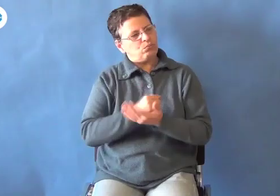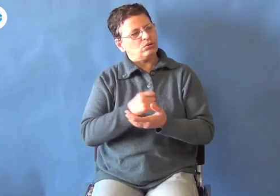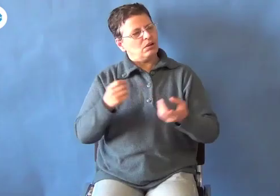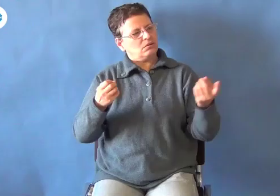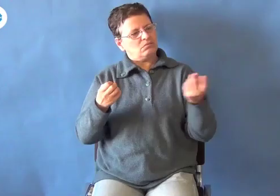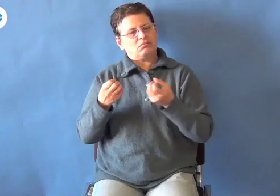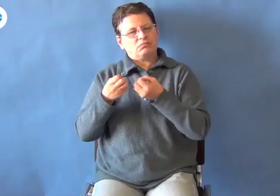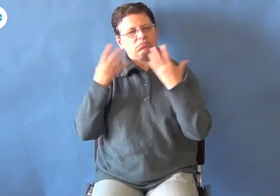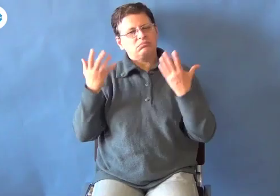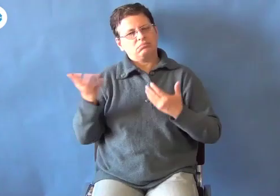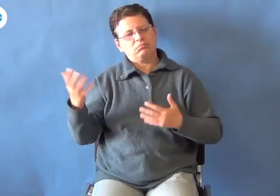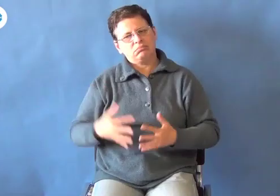Musi być wyjaśnione.